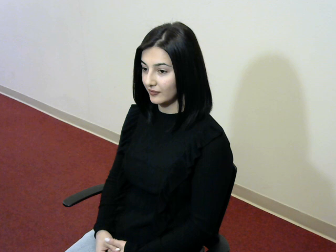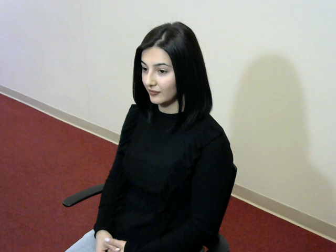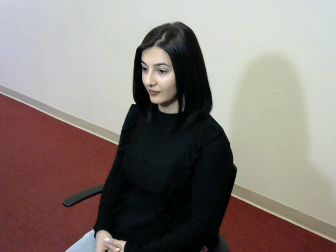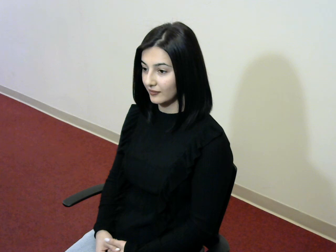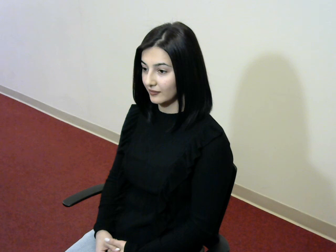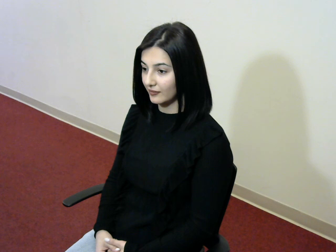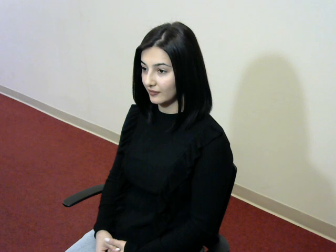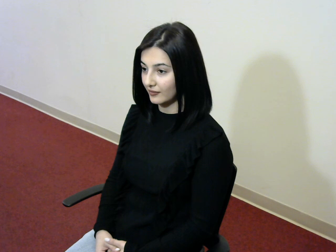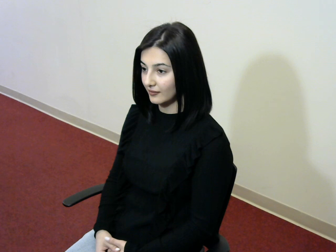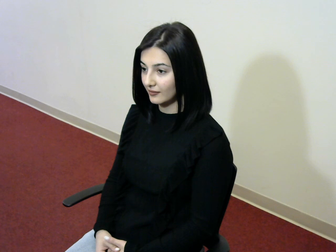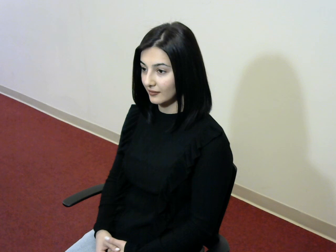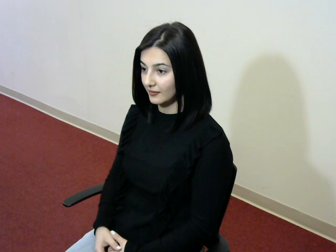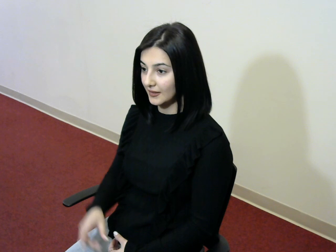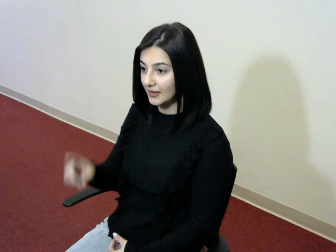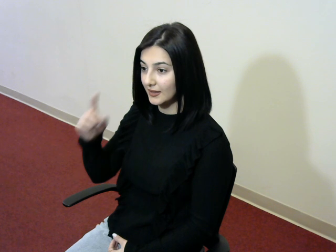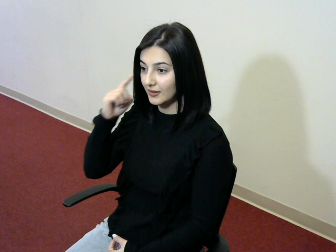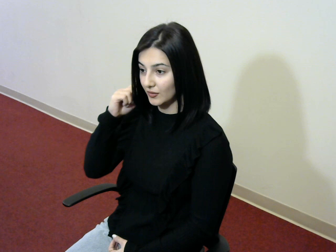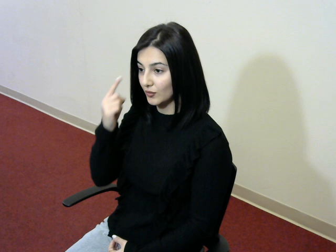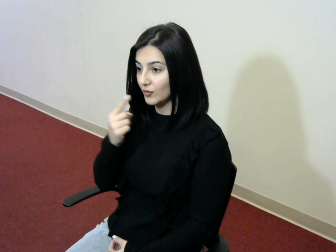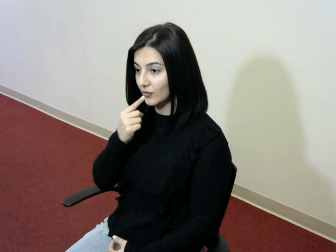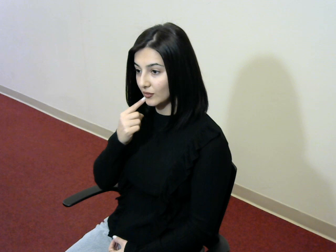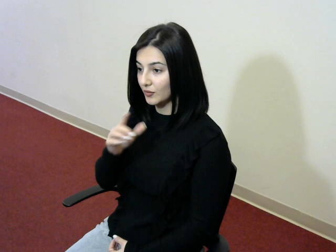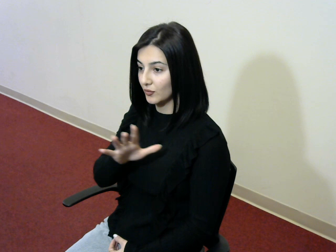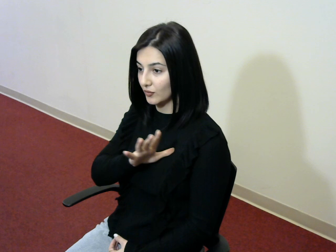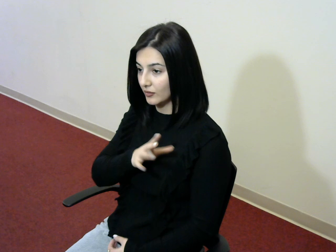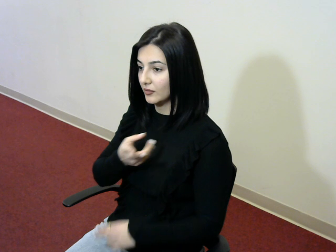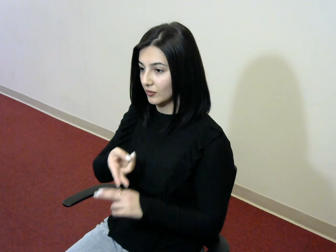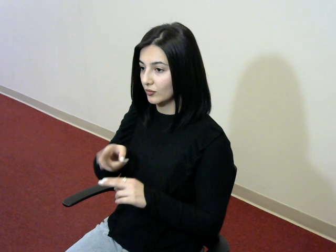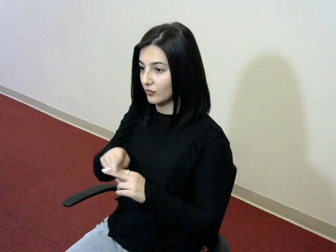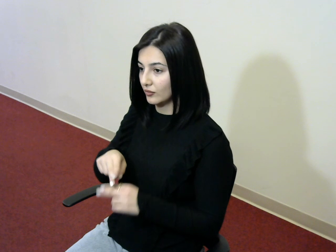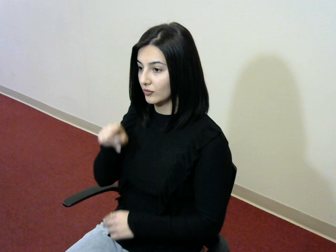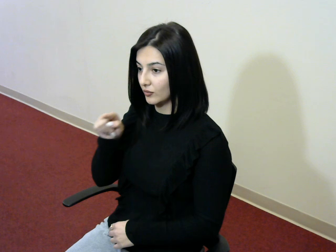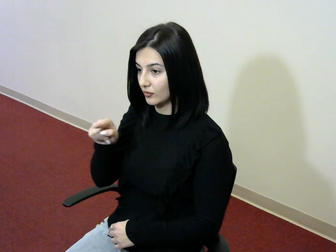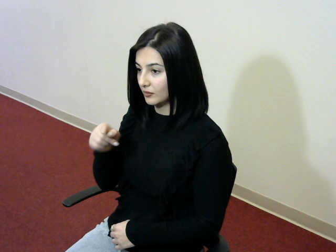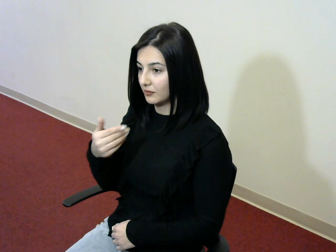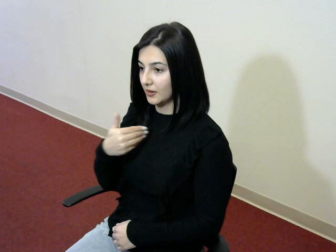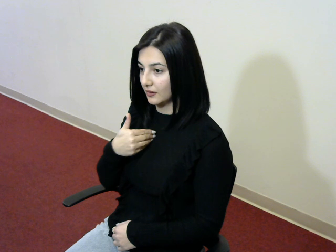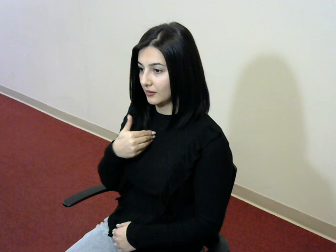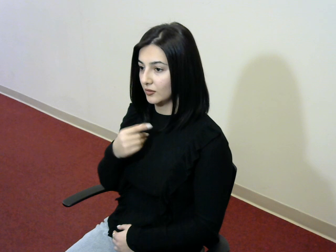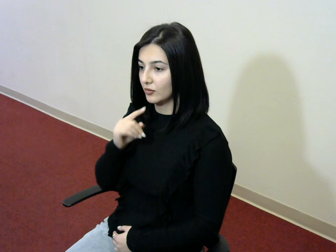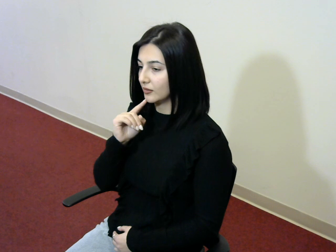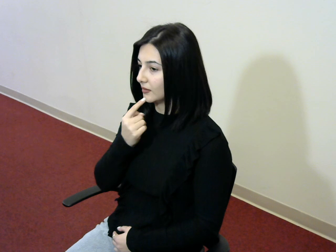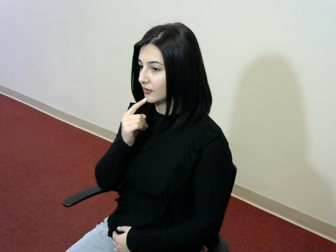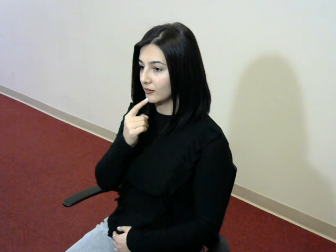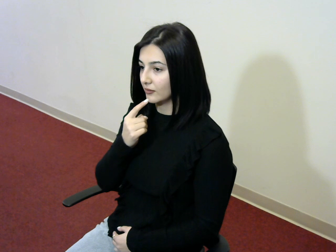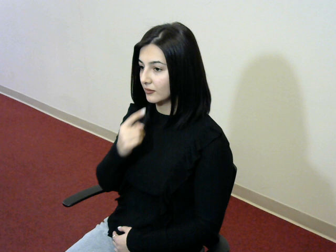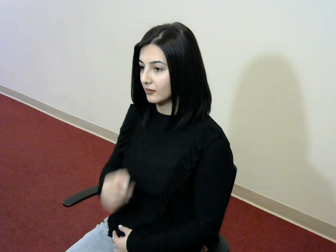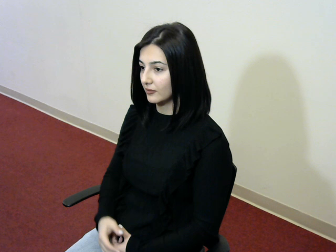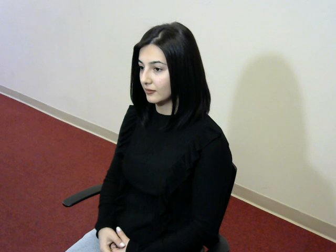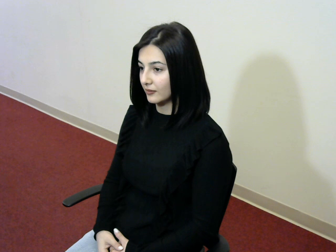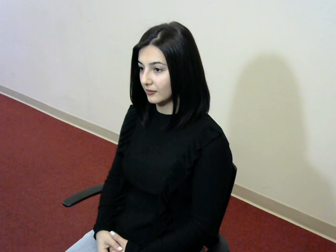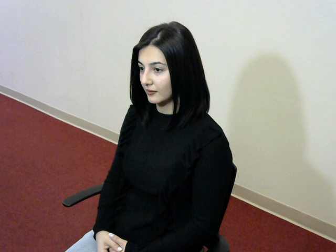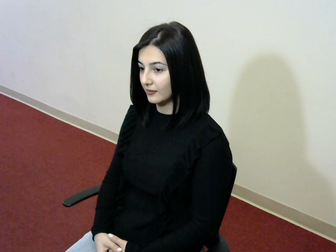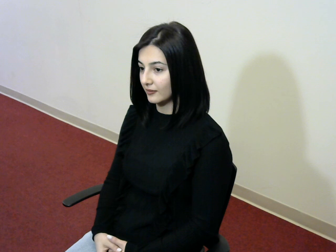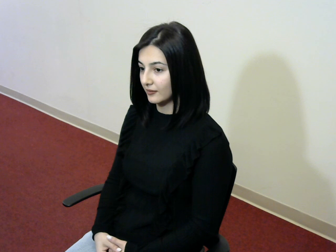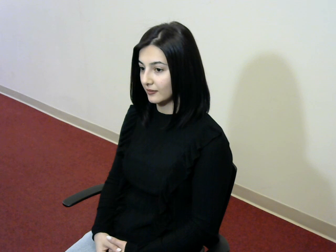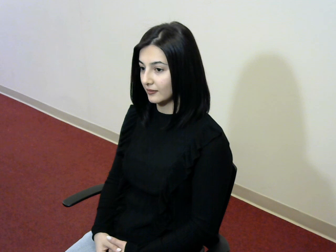Eşitmə məhdudiyyəti olduğuna görə bu mənə çətindir